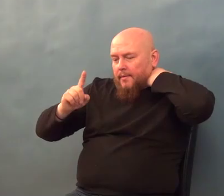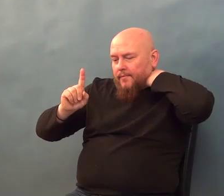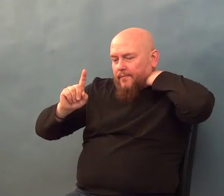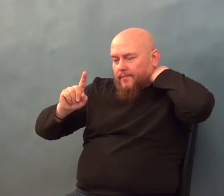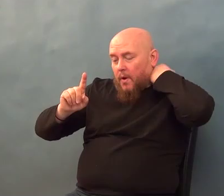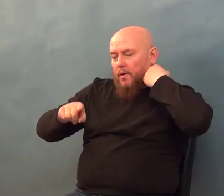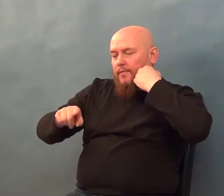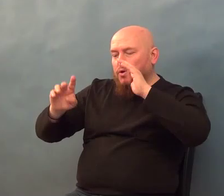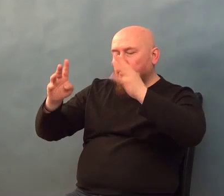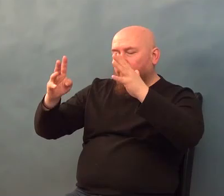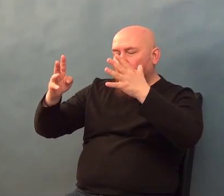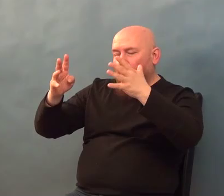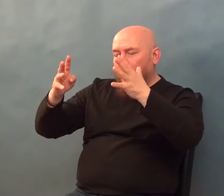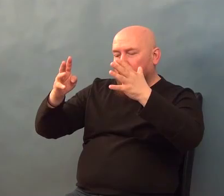Ciekawe...